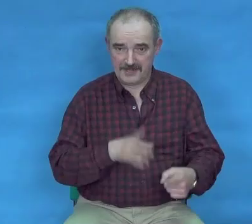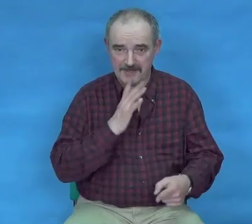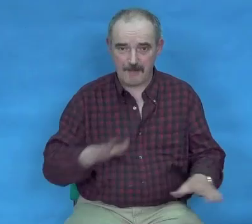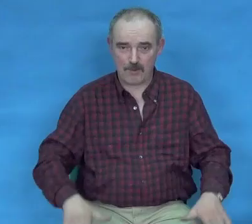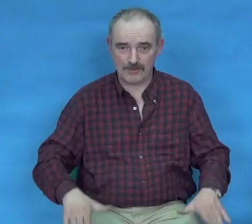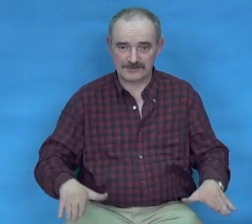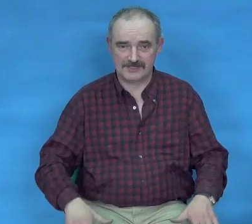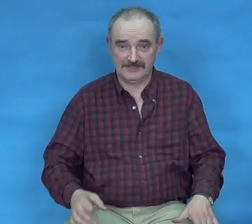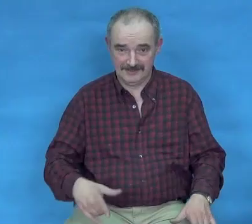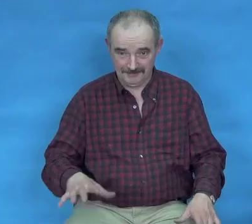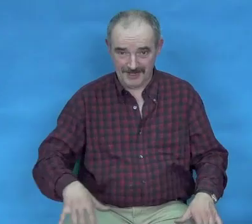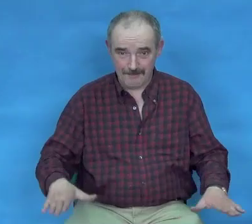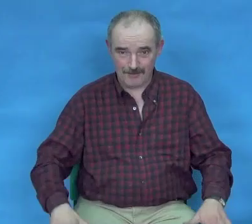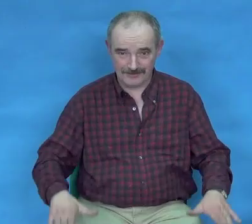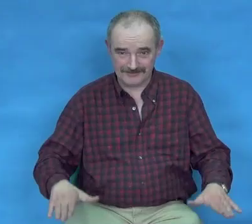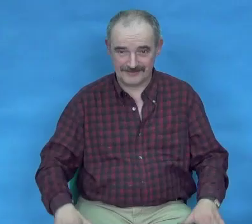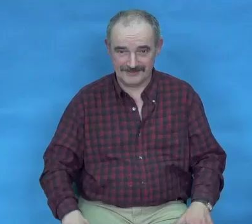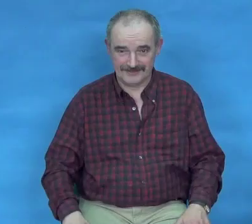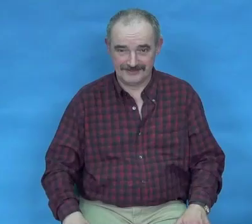Może chodzi o muzułmanów.